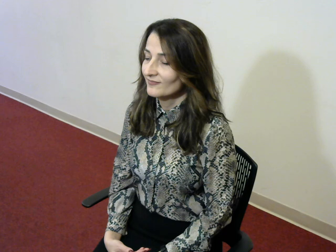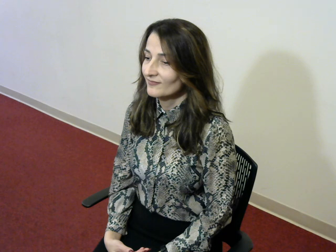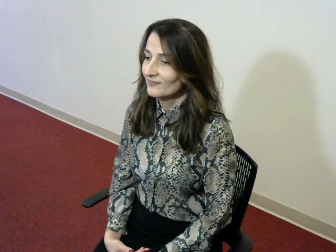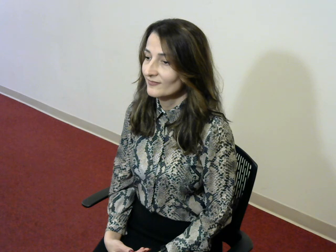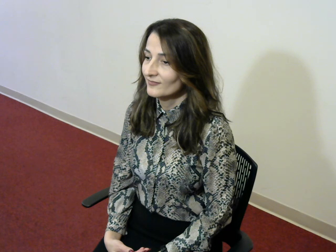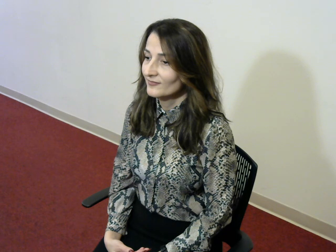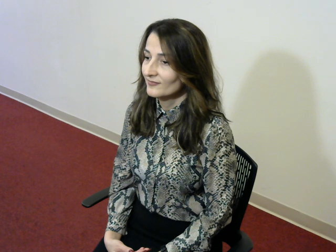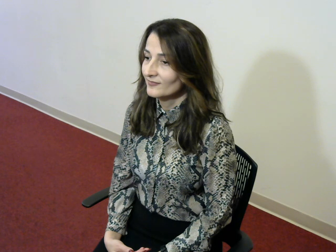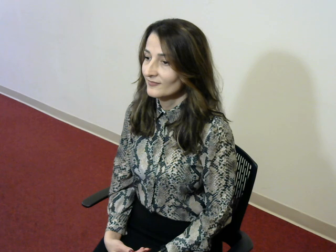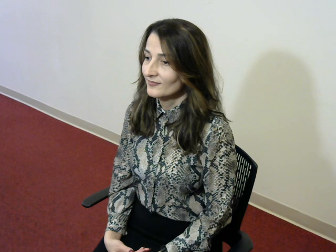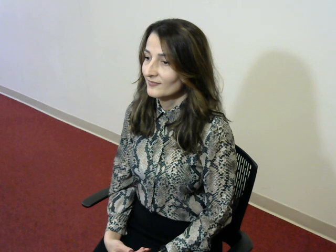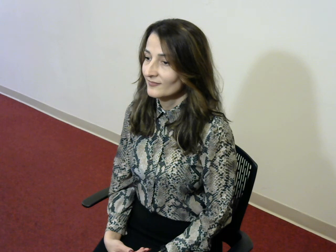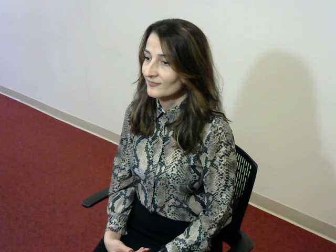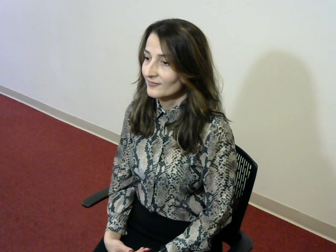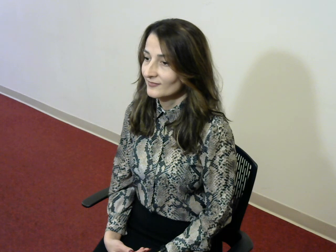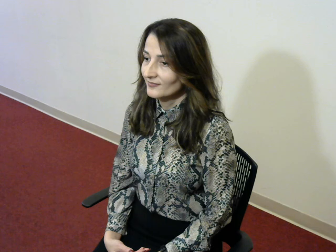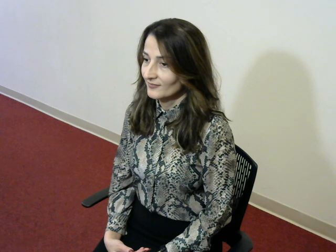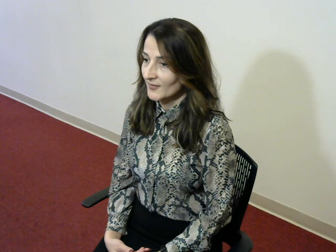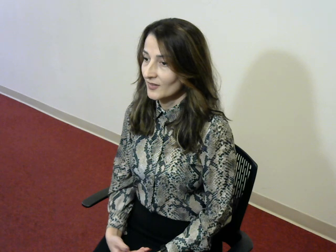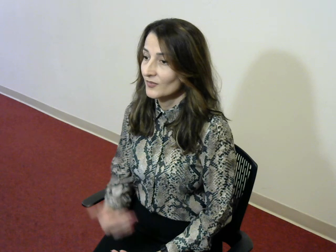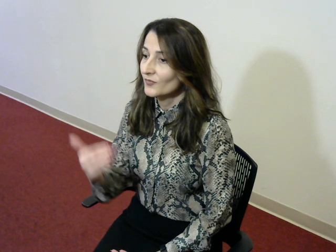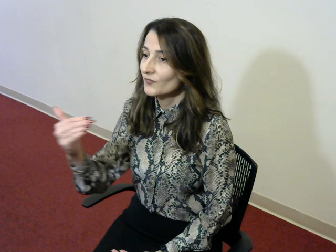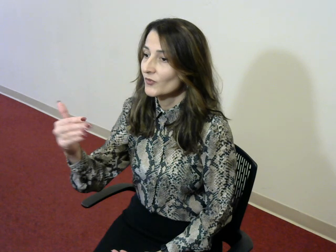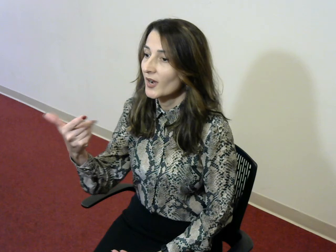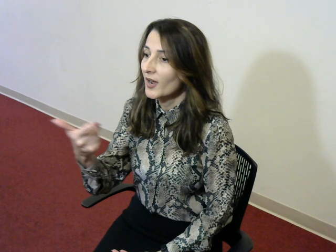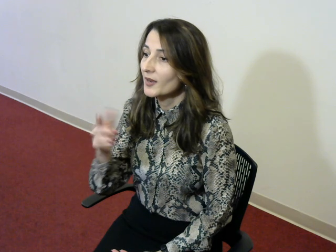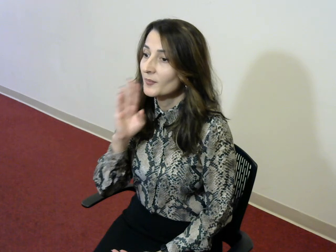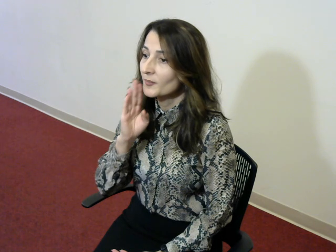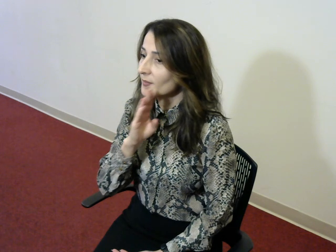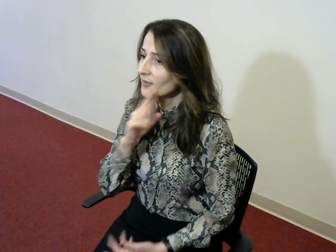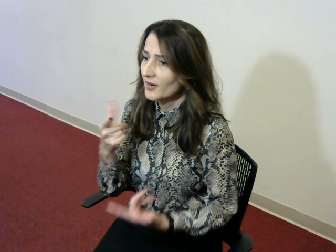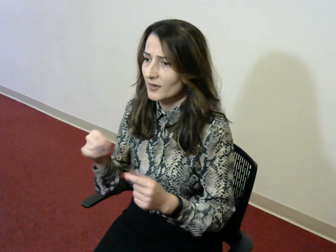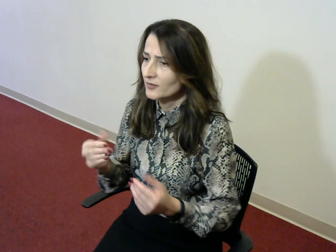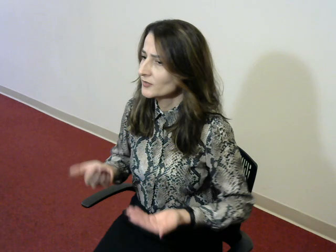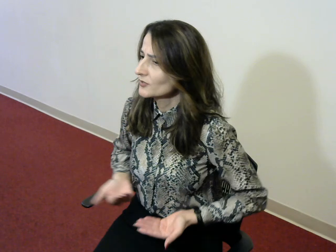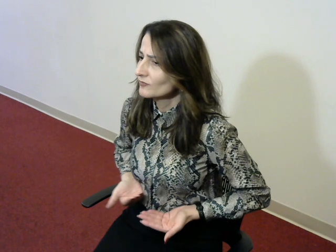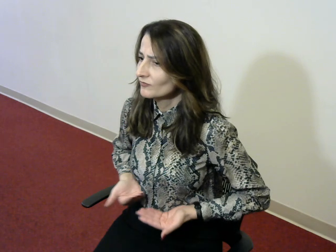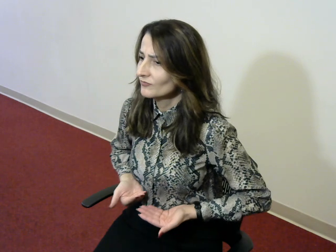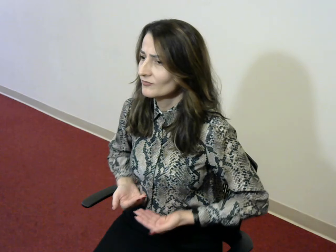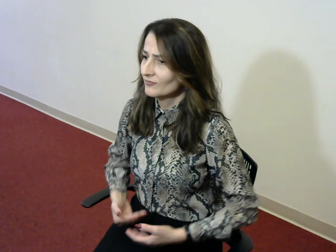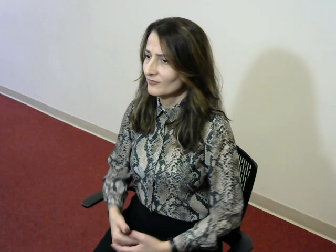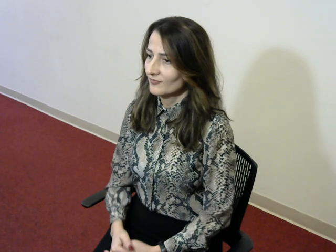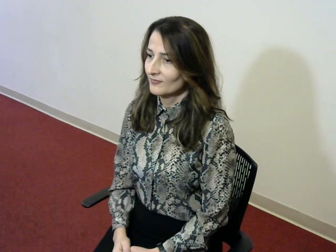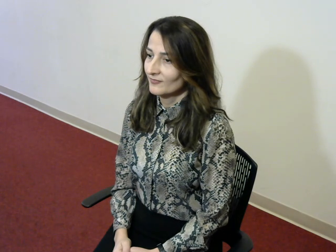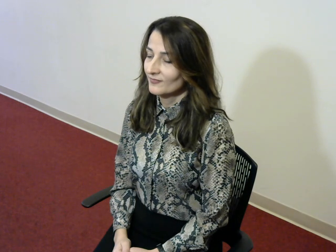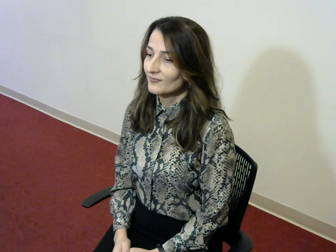Sənin qayınanan harda yaşayır?